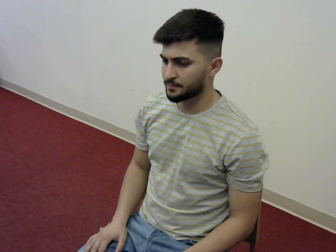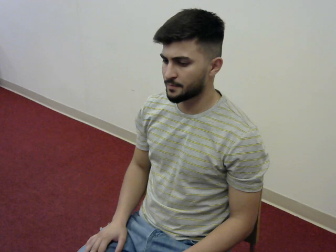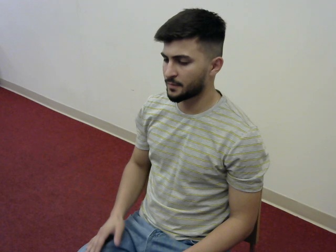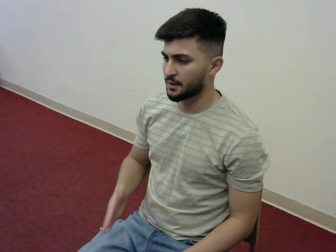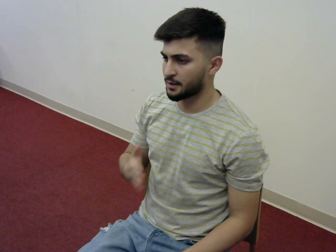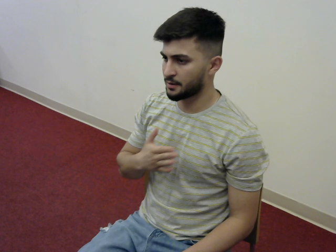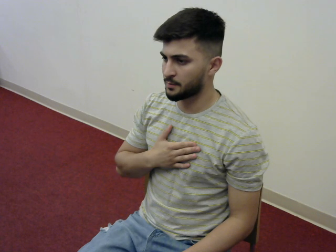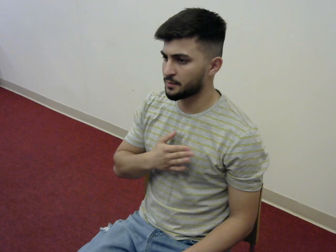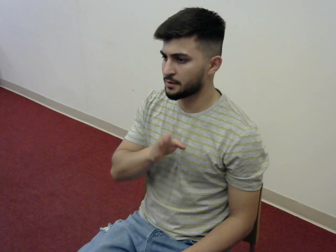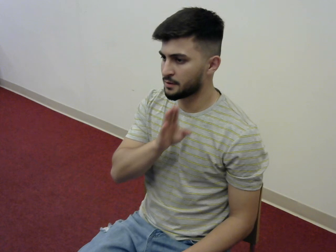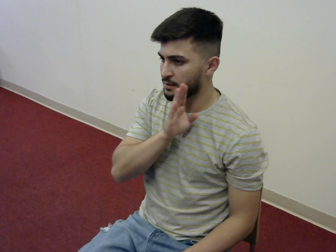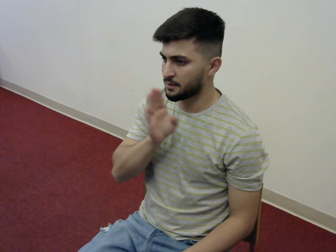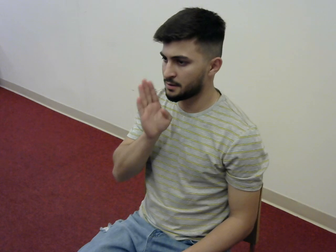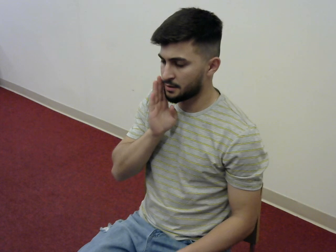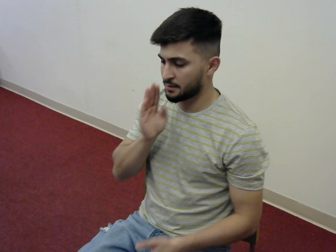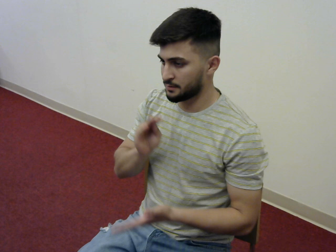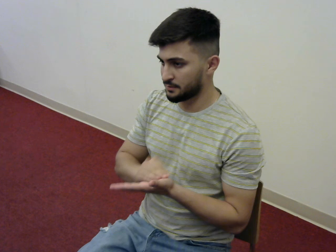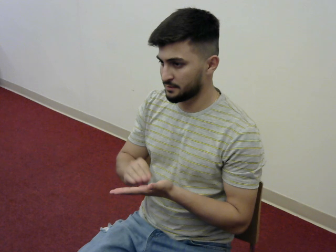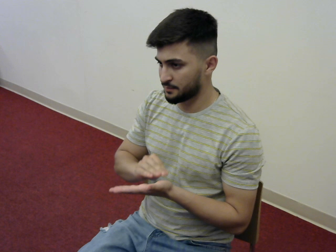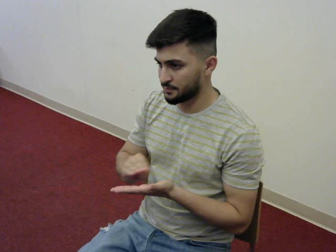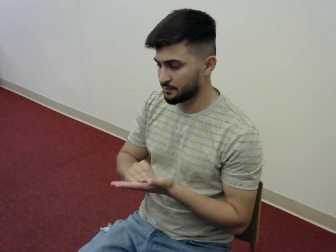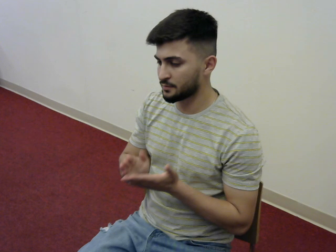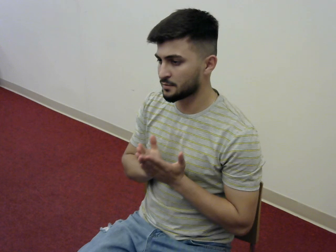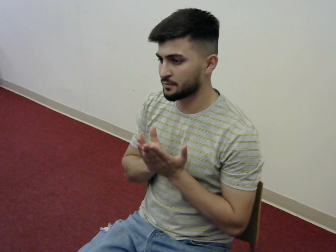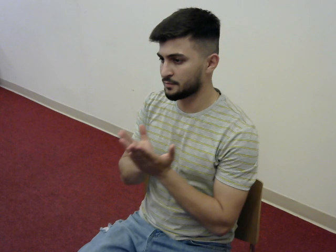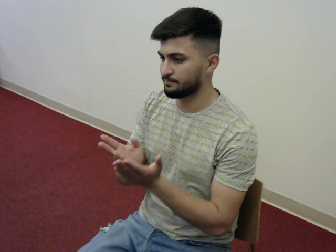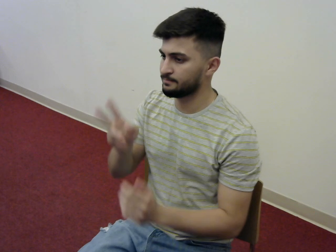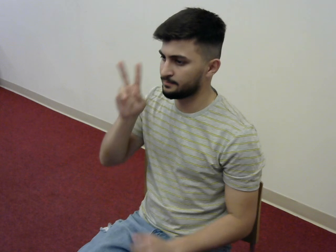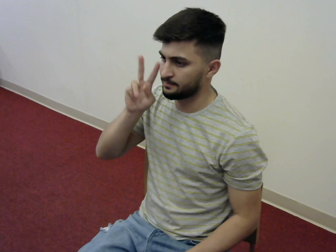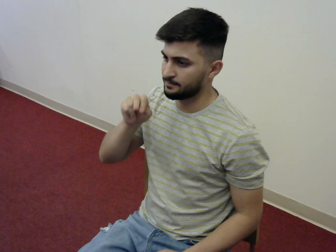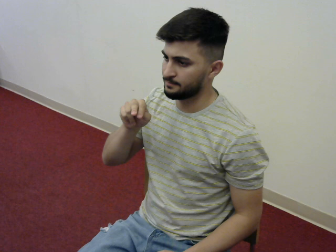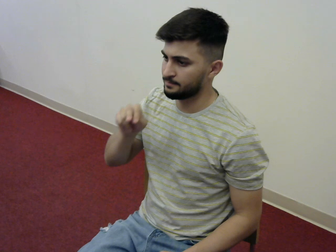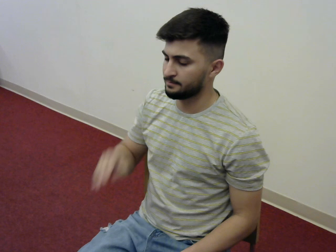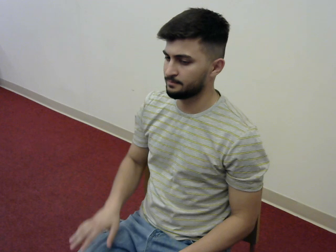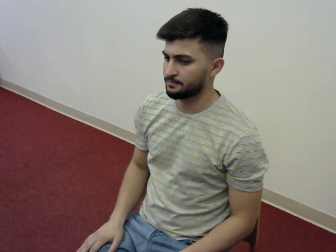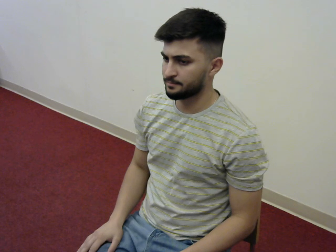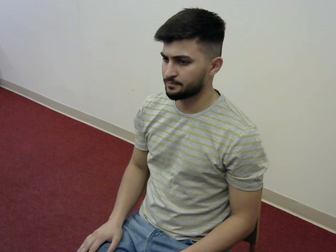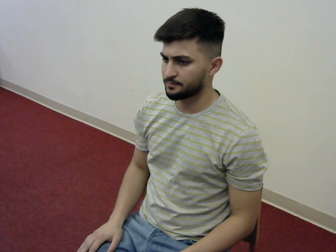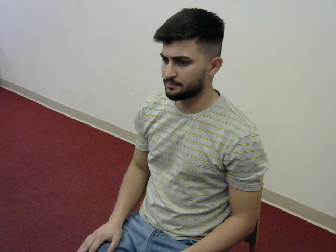Mənim anam yazıb-oxuya bilmir